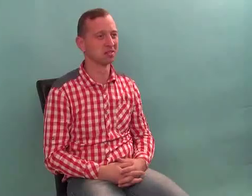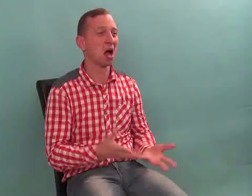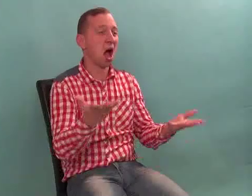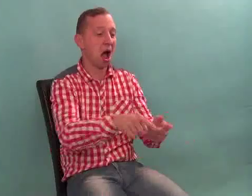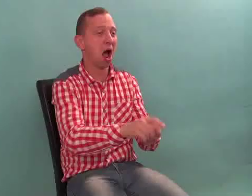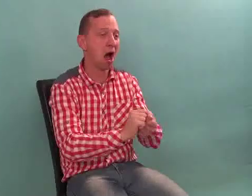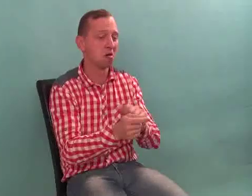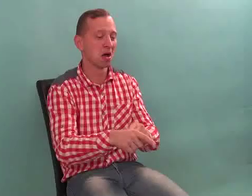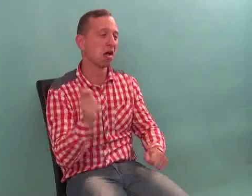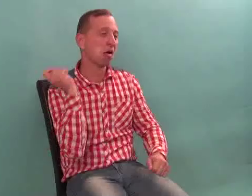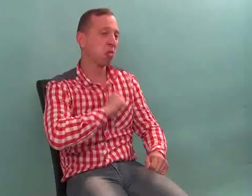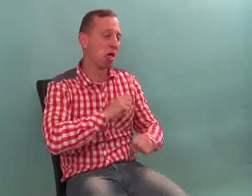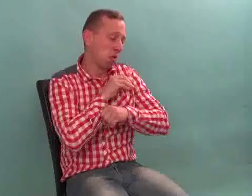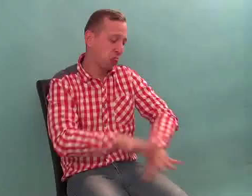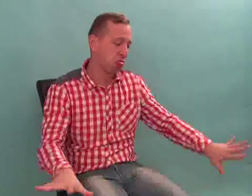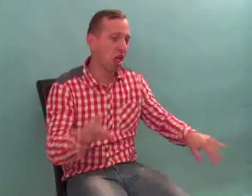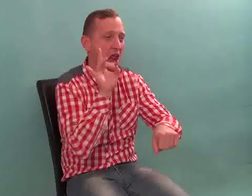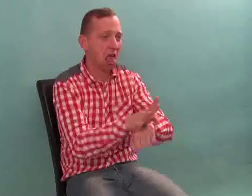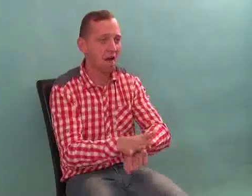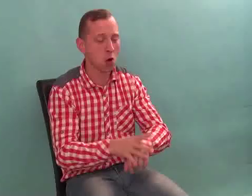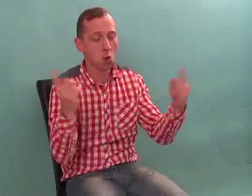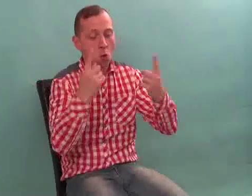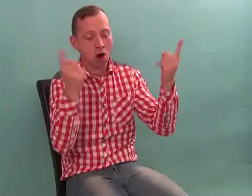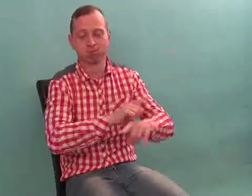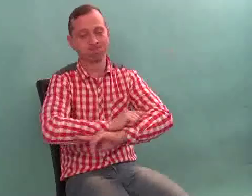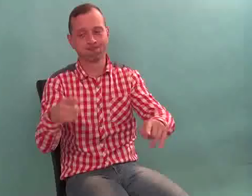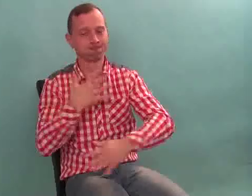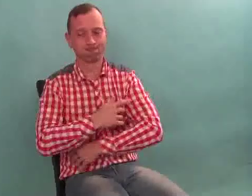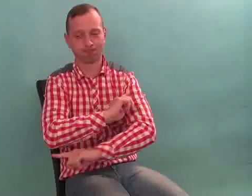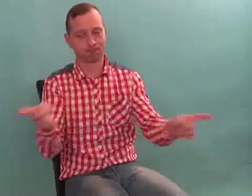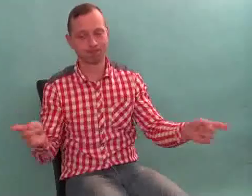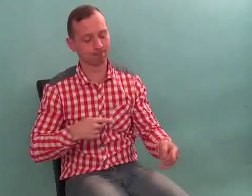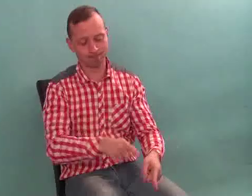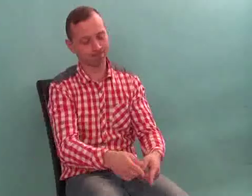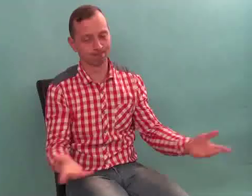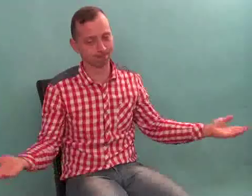Albo czyjś krew jest w wannie i to informuje, że nie wolno się tu kąpać.